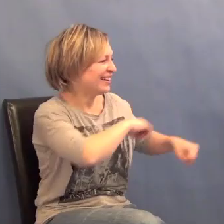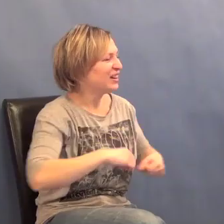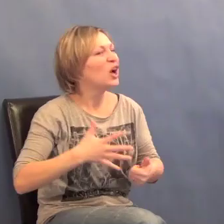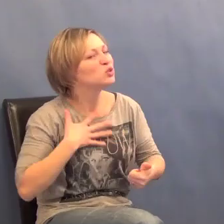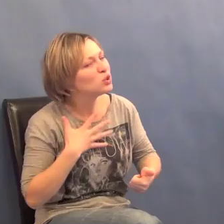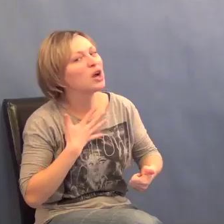Zapytać jak się czuje?